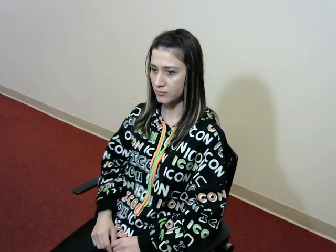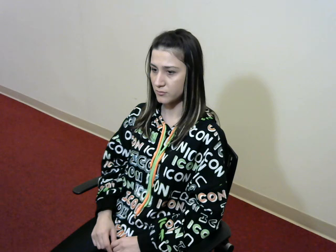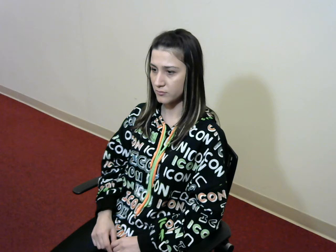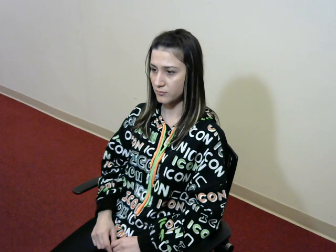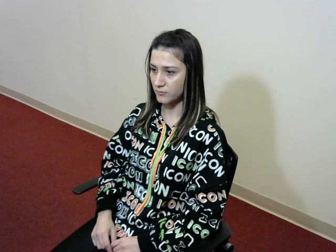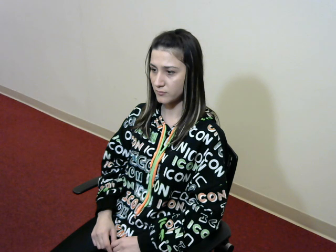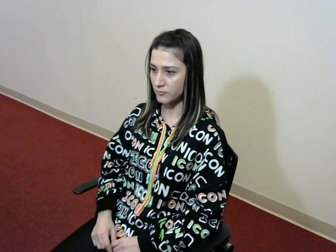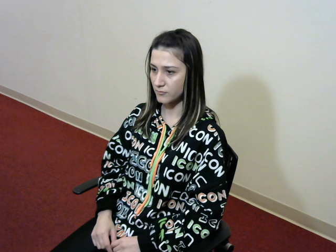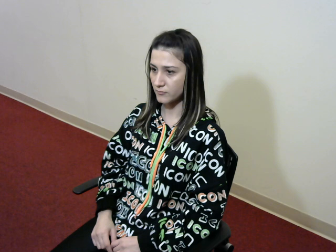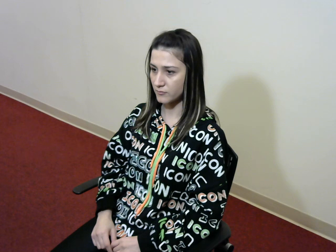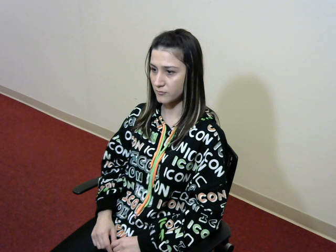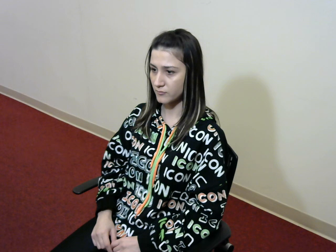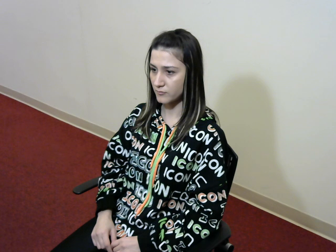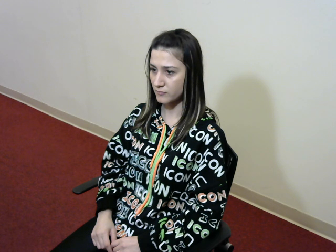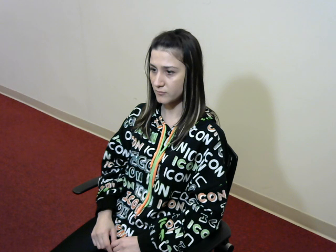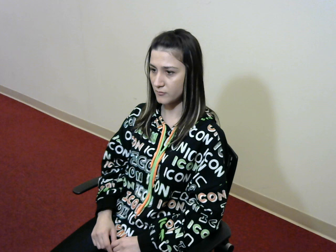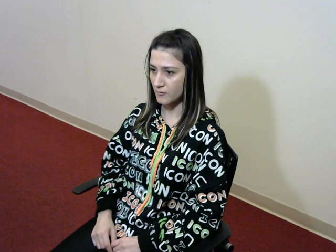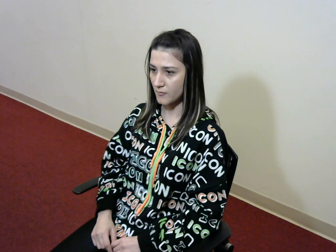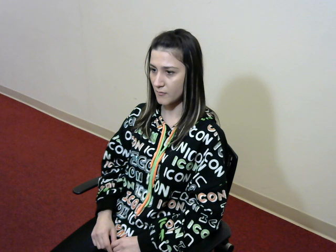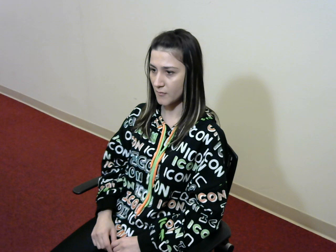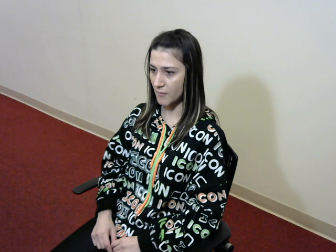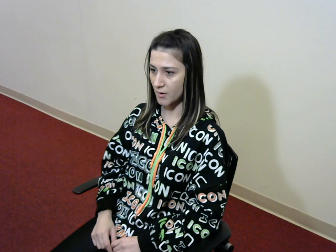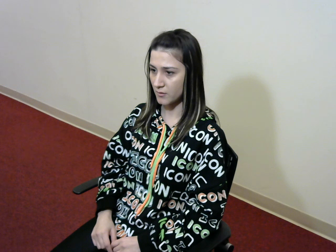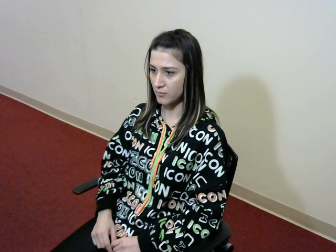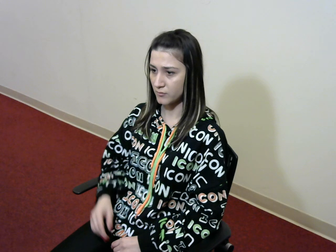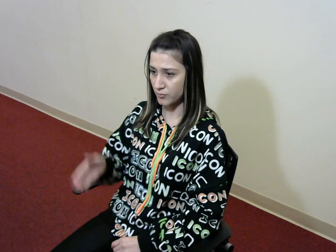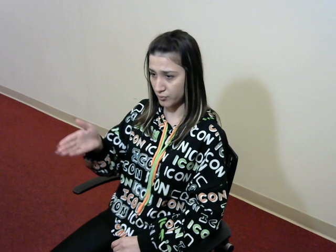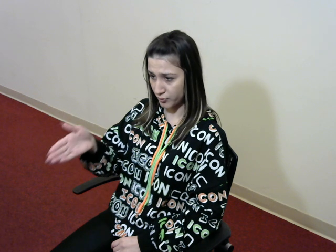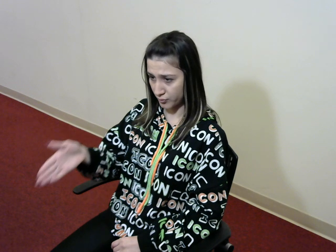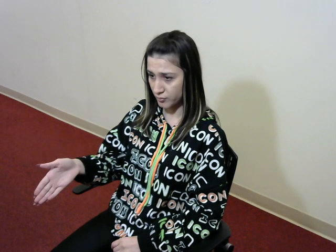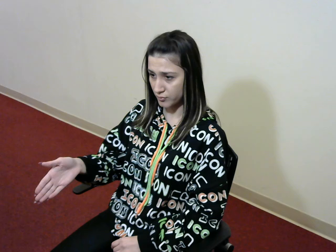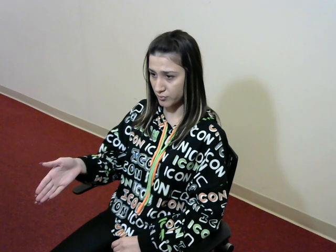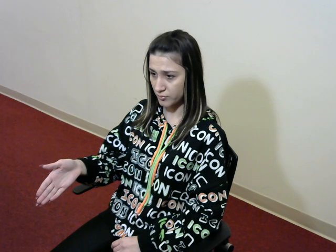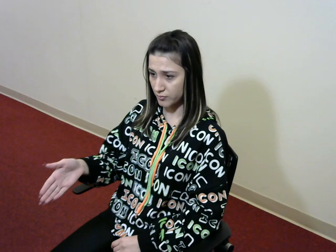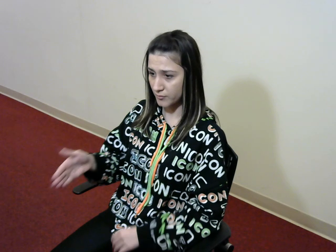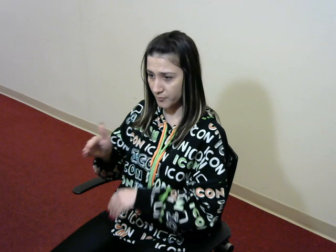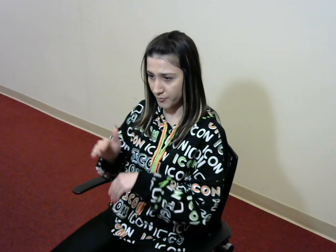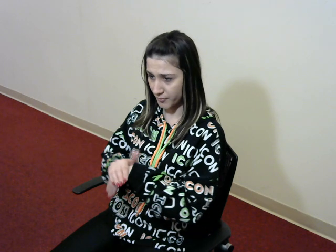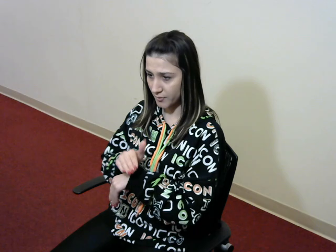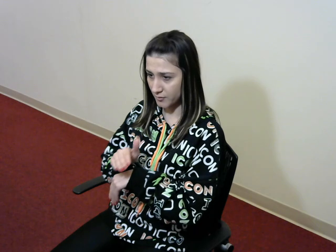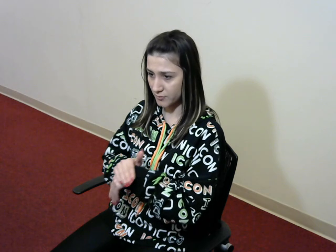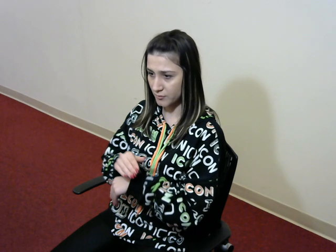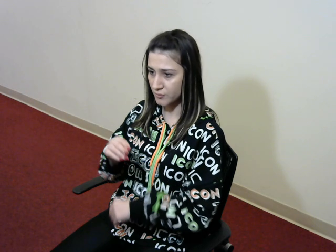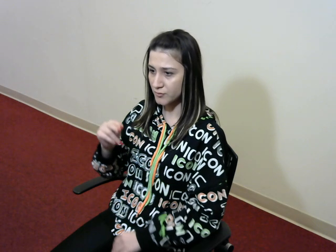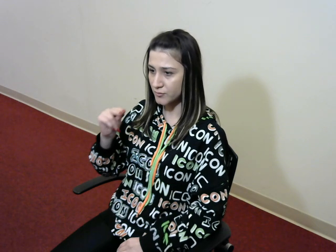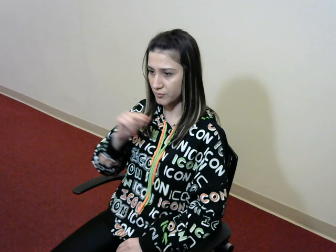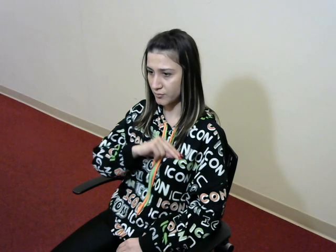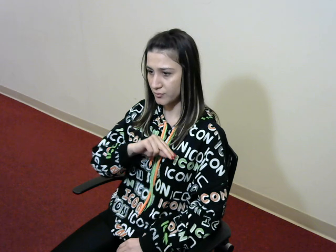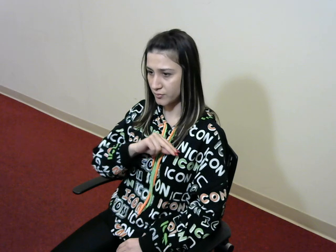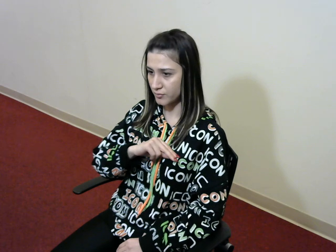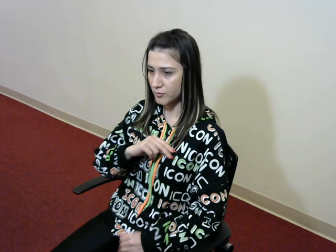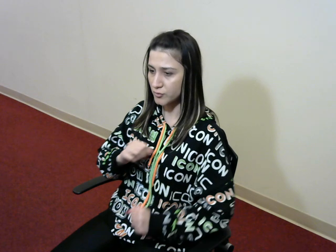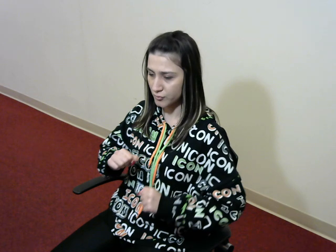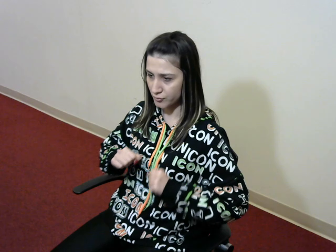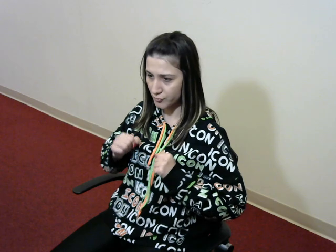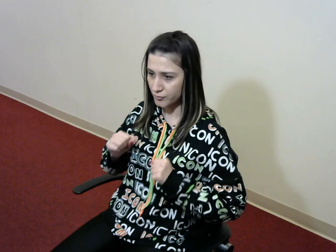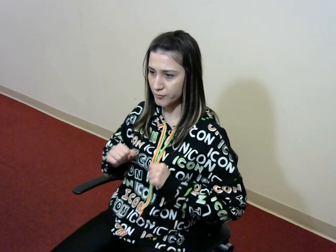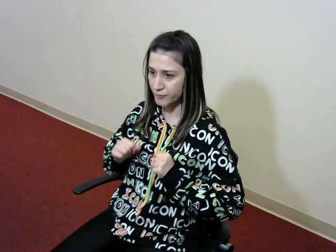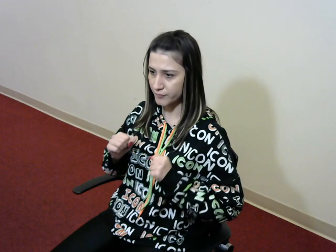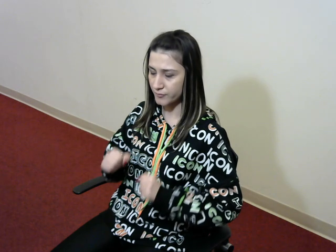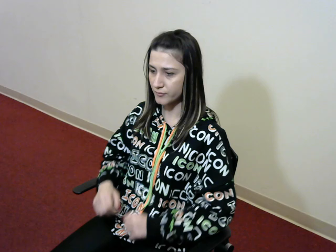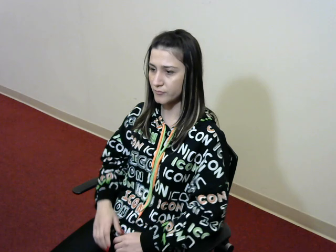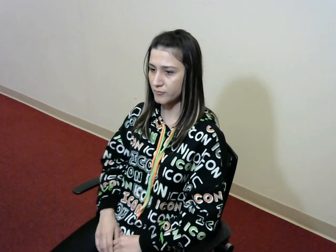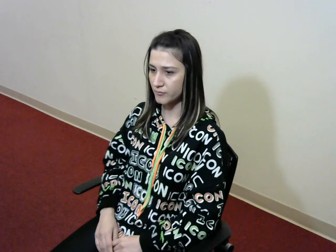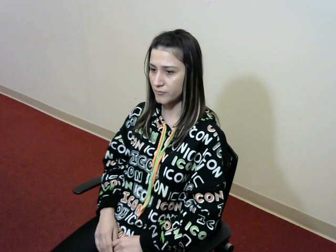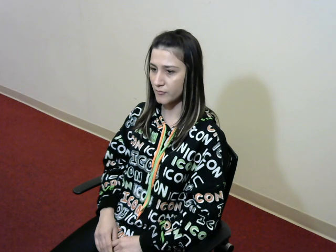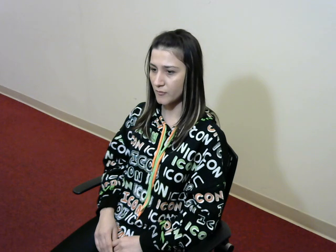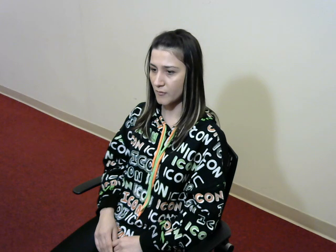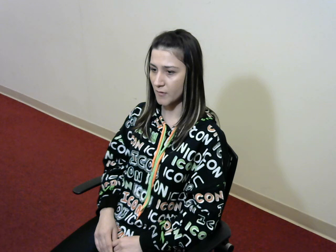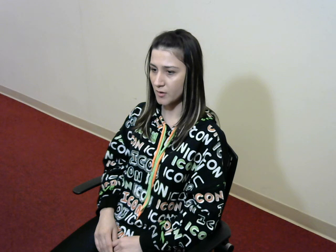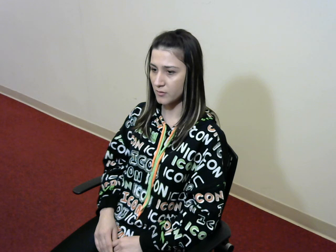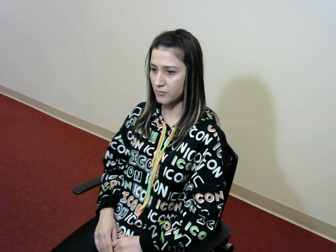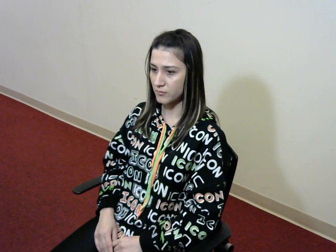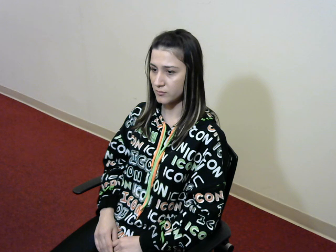Burda mehriban işçilər çalışır